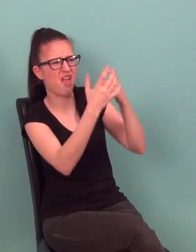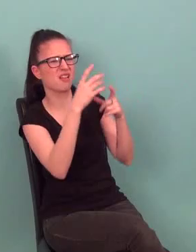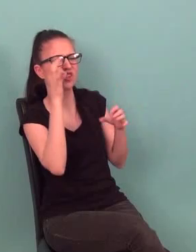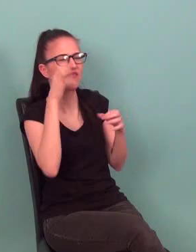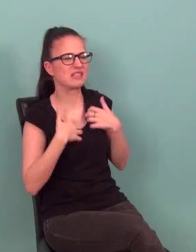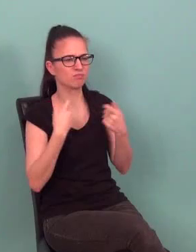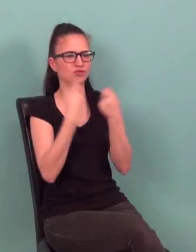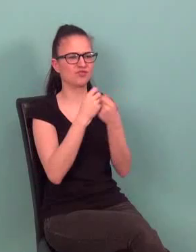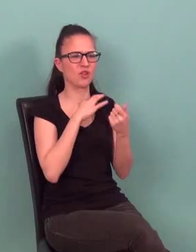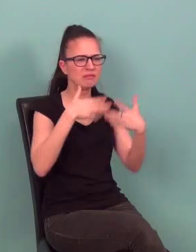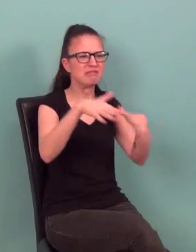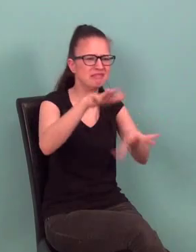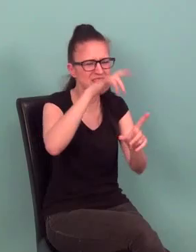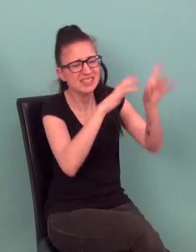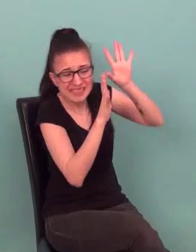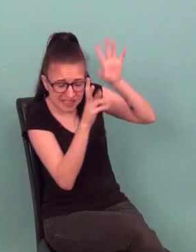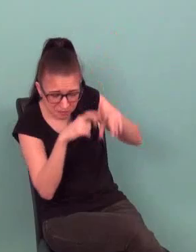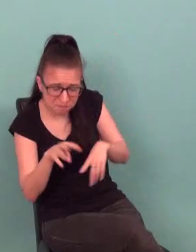Chłopiec przeszkodził sowie, sowa jest zła, wygania go, chłopiec się osłania rękoma.